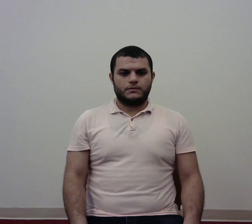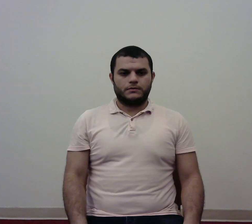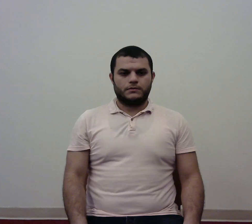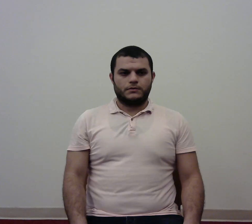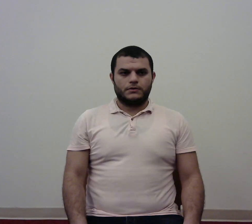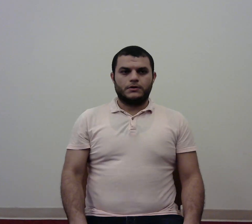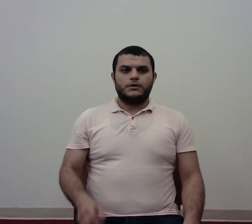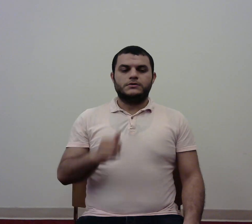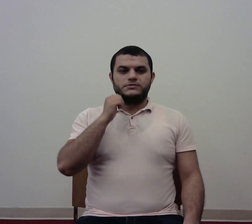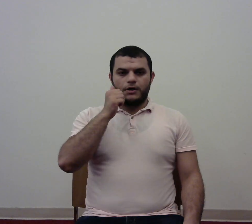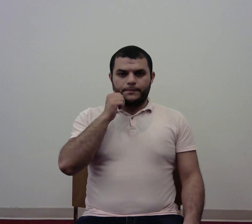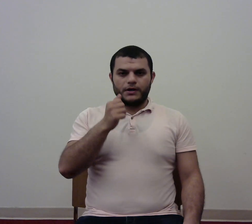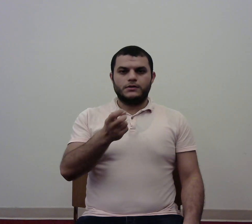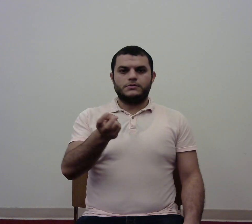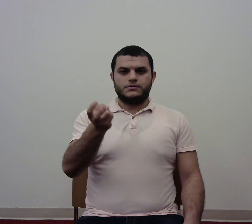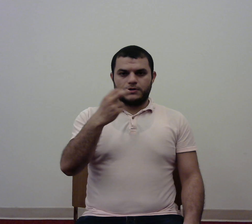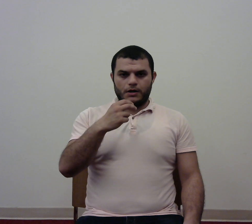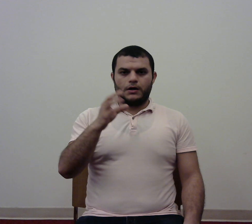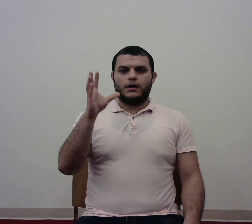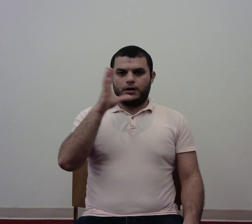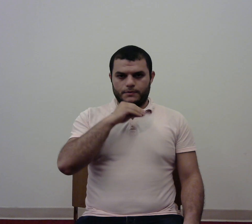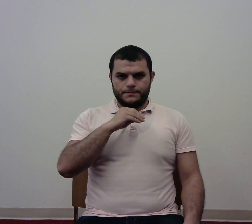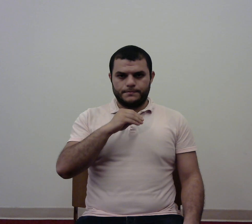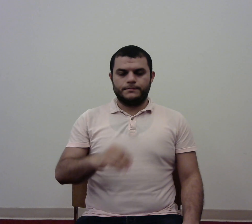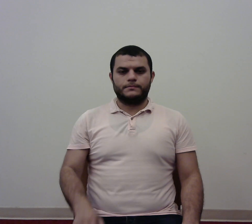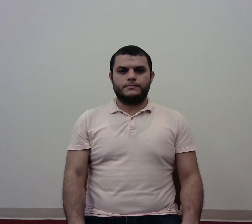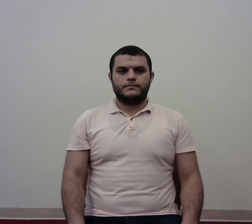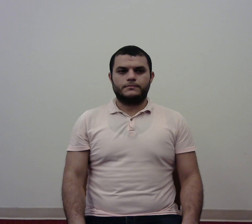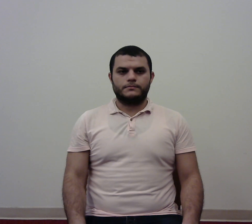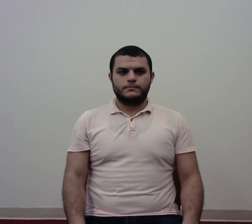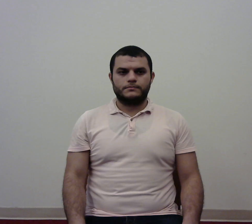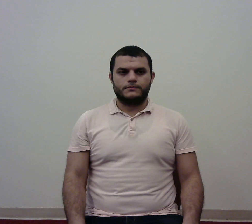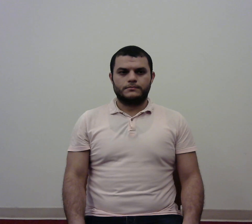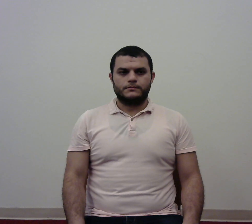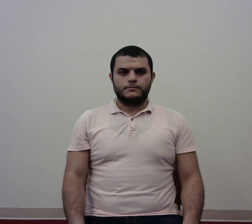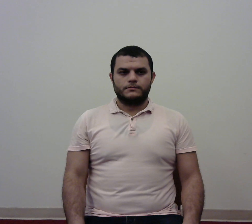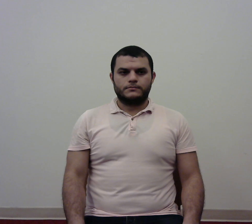Sabah gələ bilərəmmi?